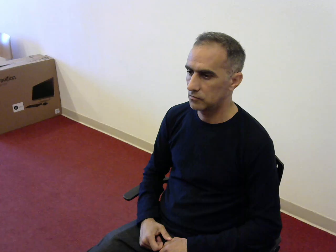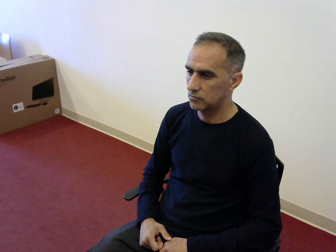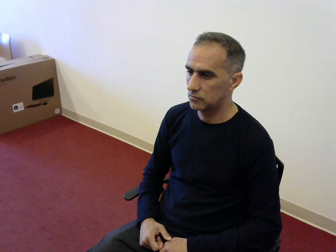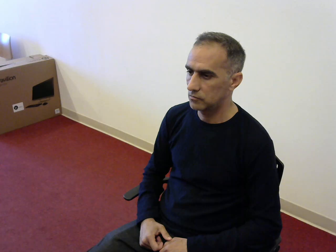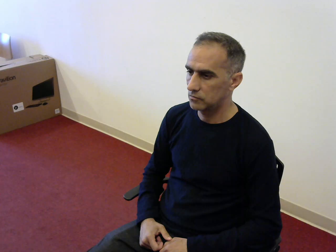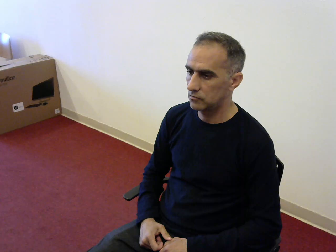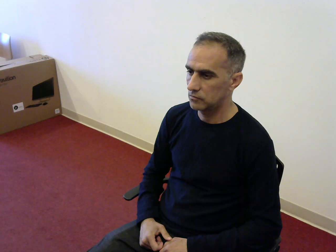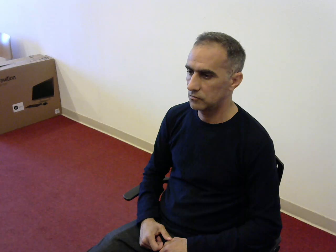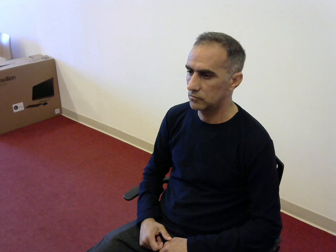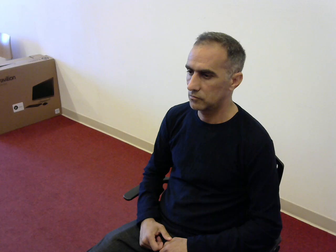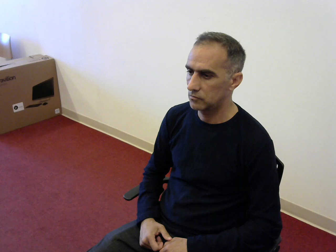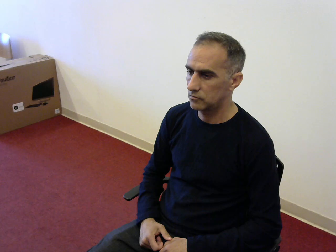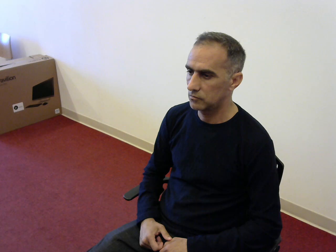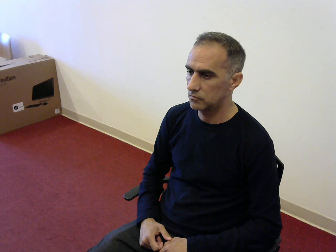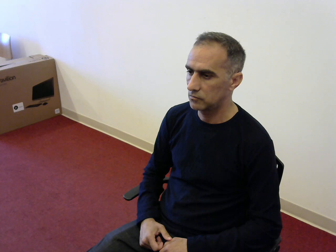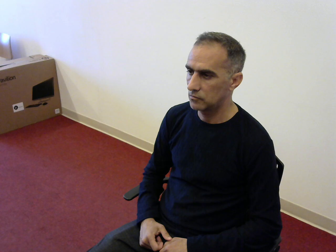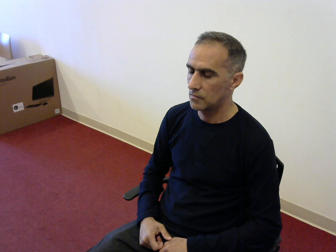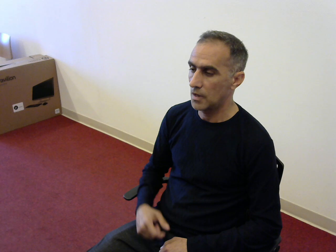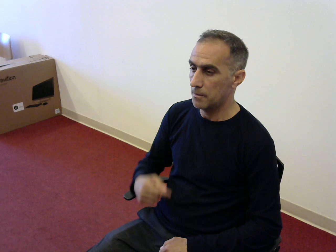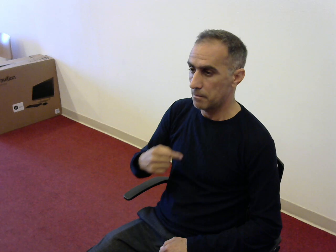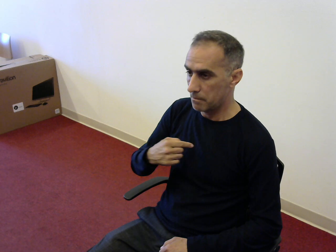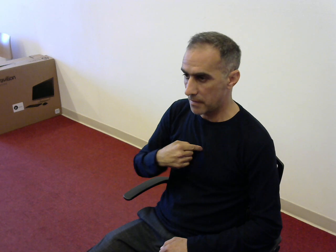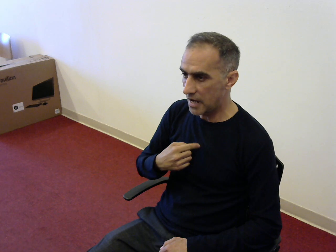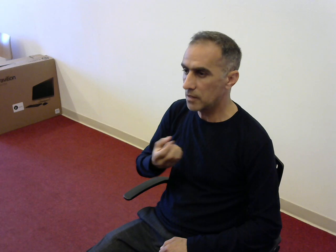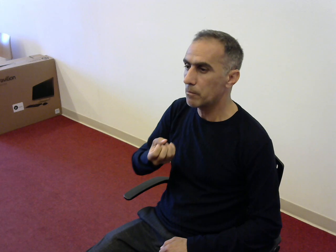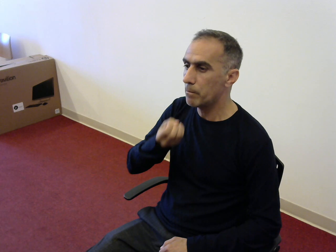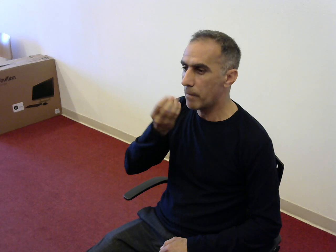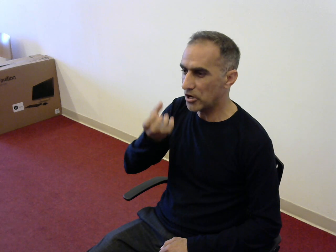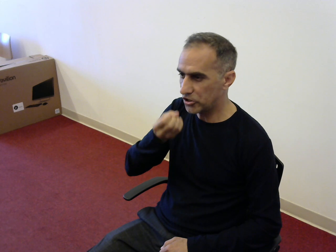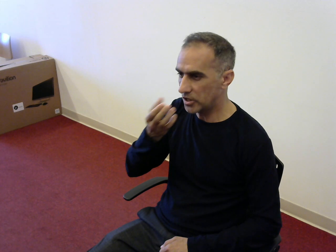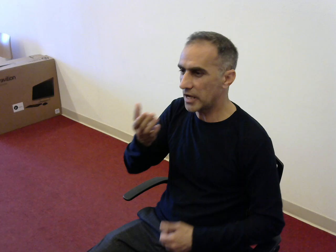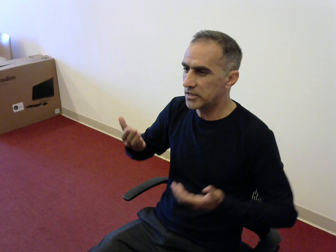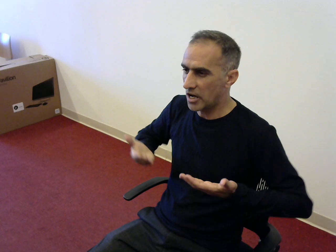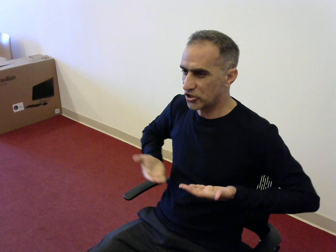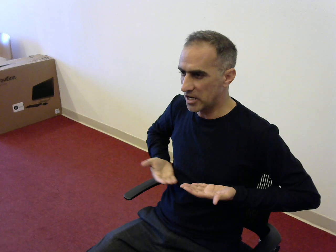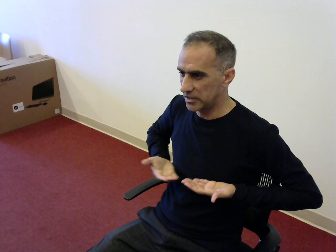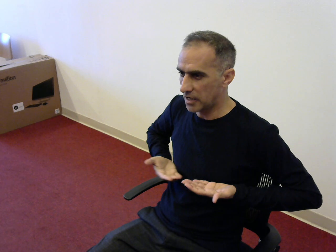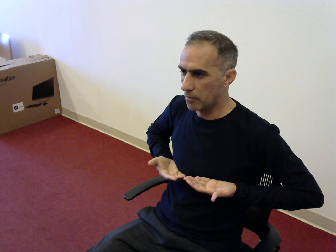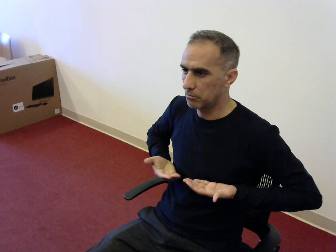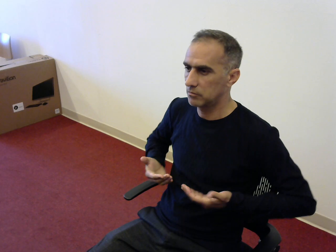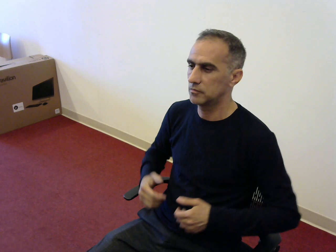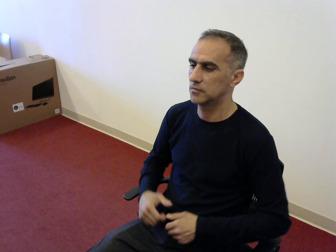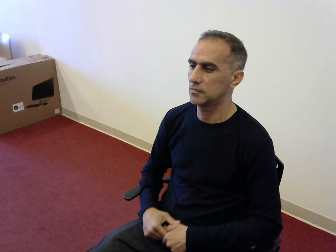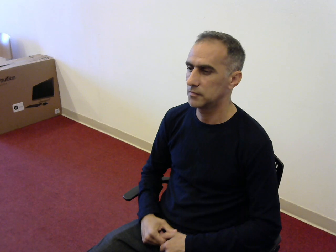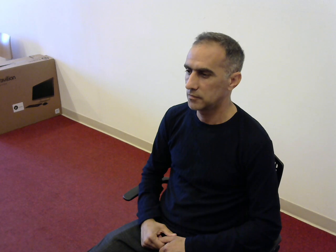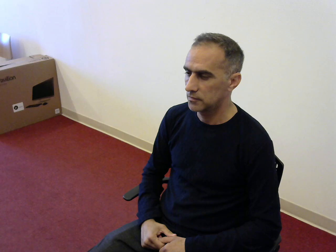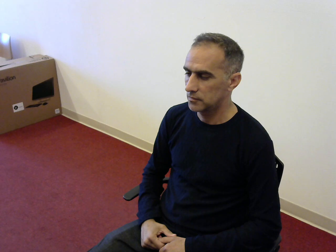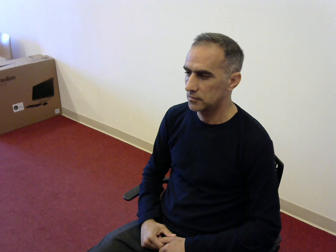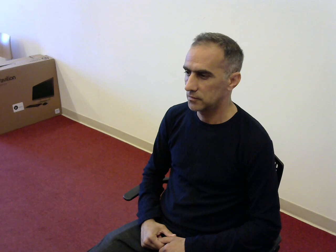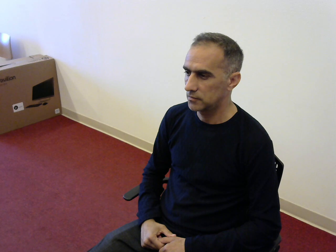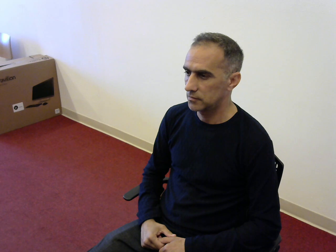Mən Bakıda yaşayıram